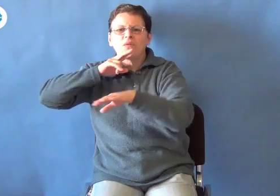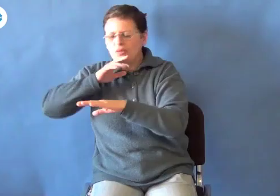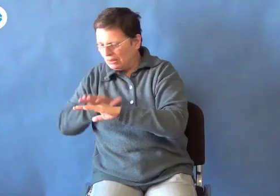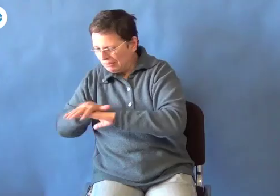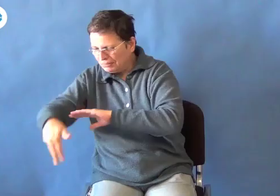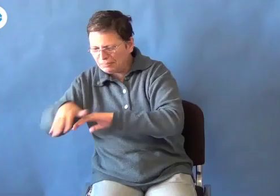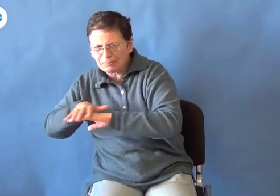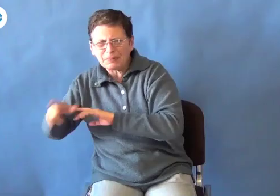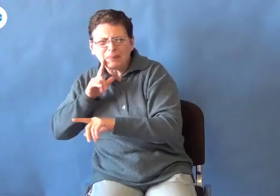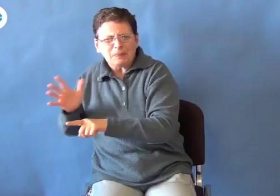Woda przelewa się.